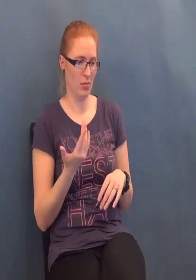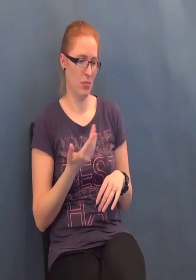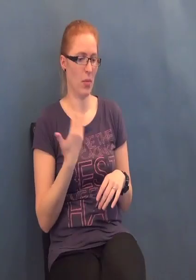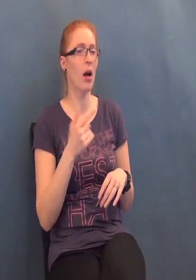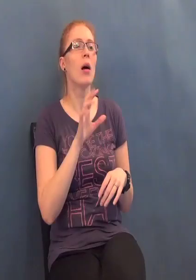Nie wiem.